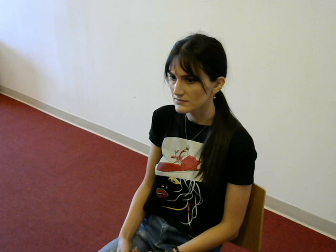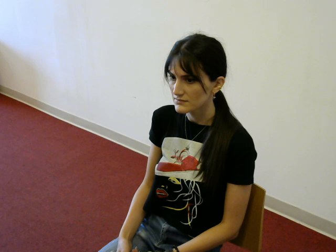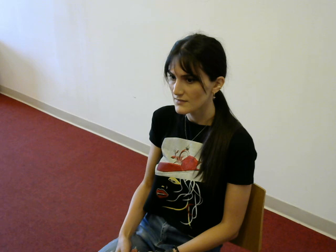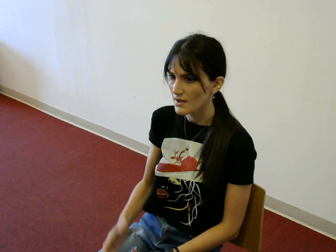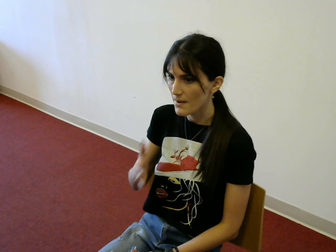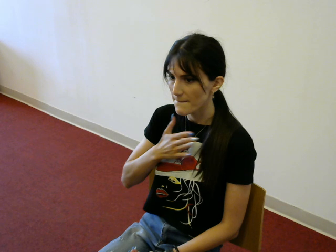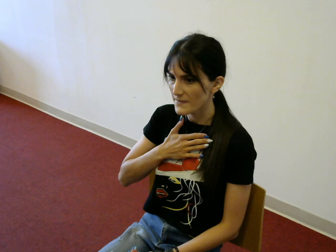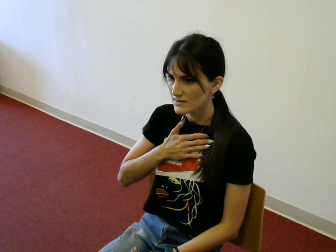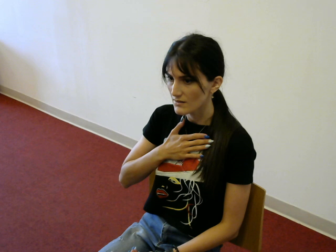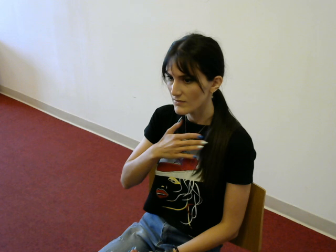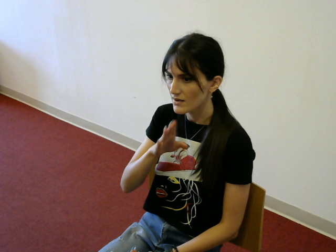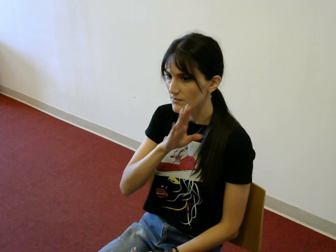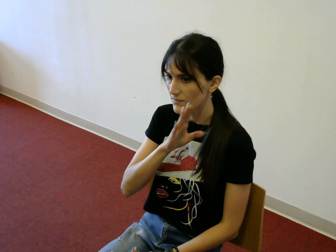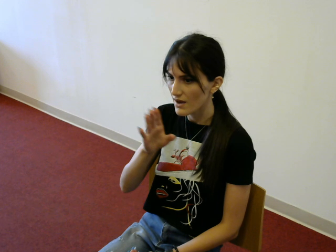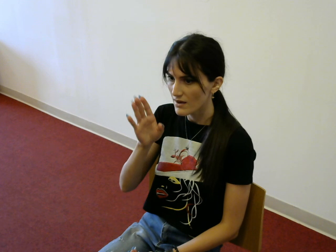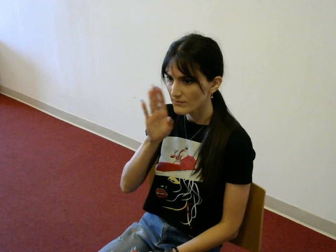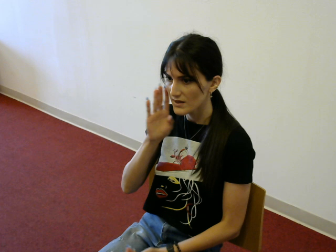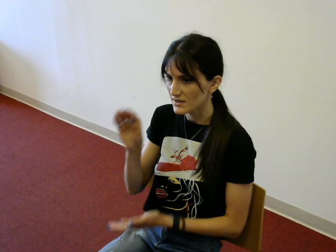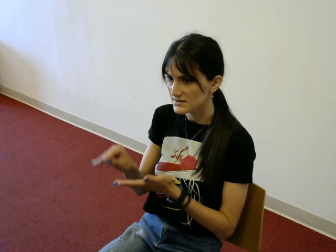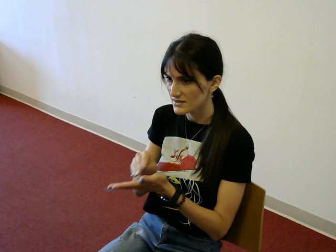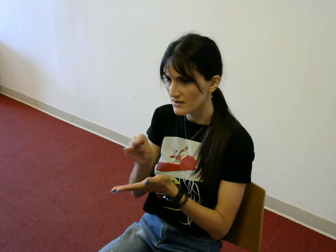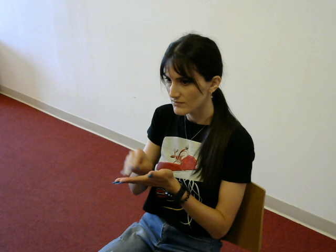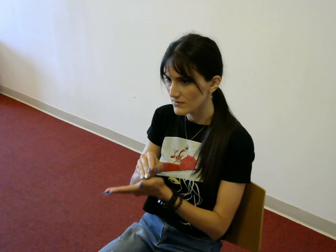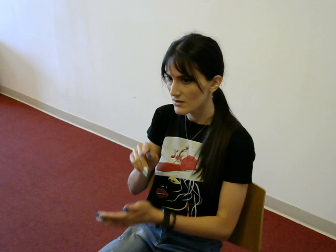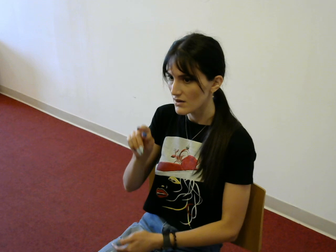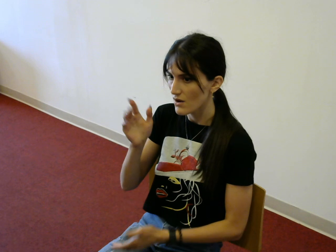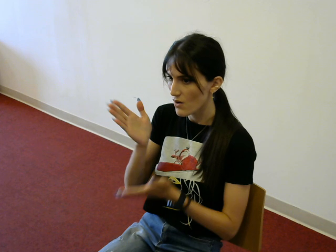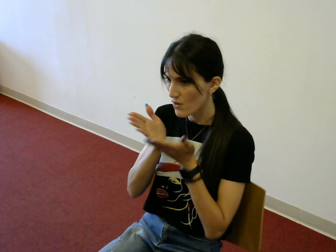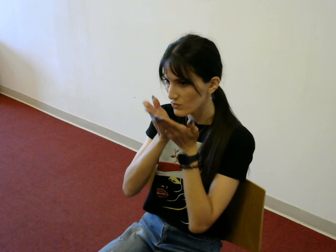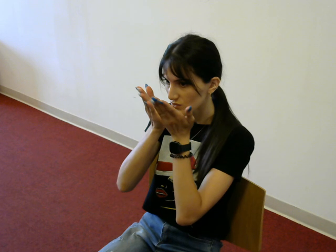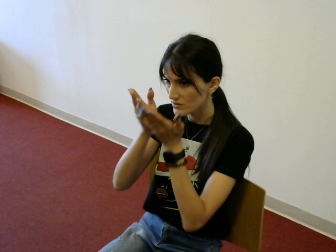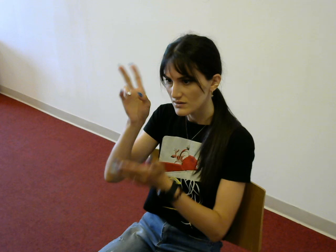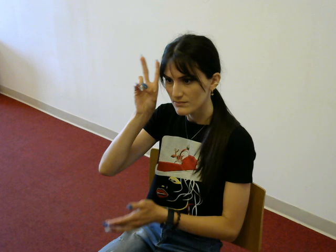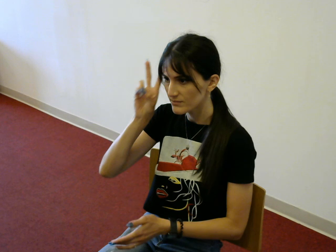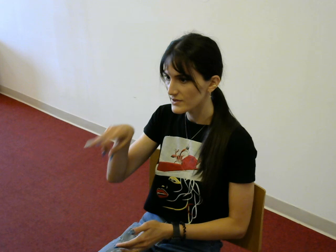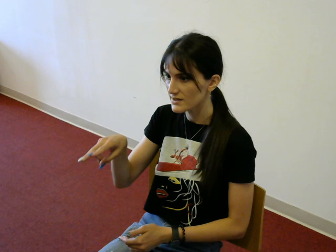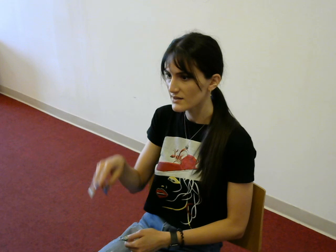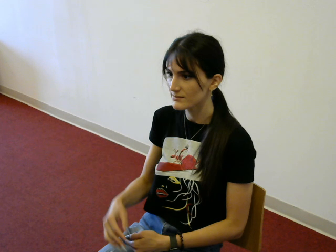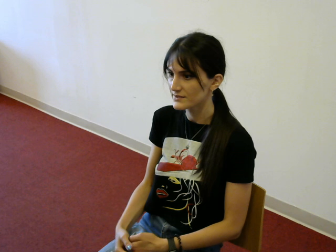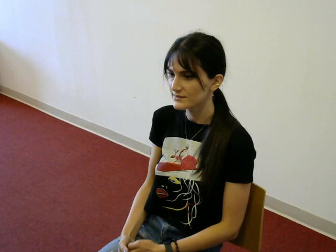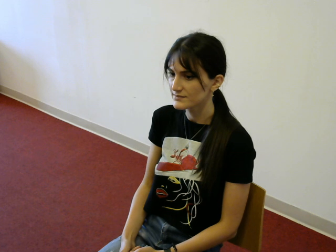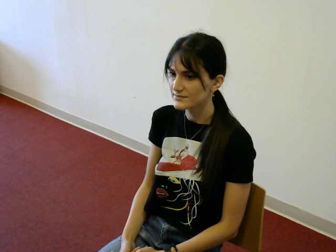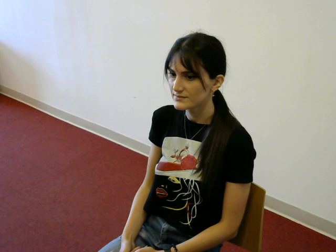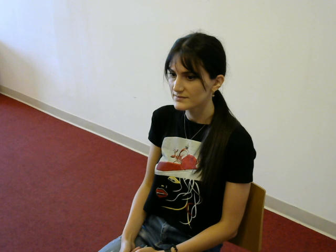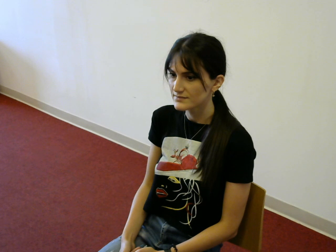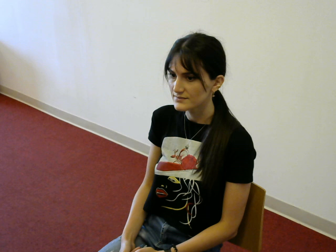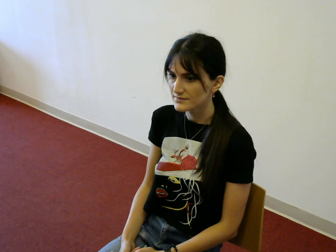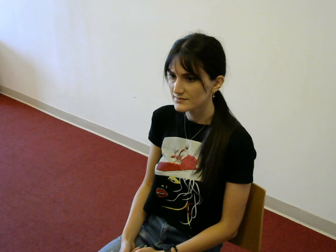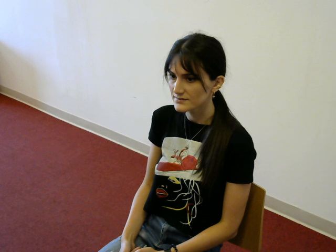Mənim anam yazıb-oxuya bilmir